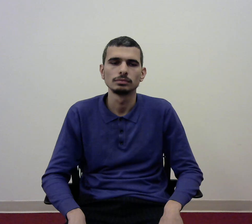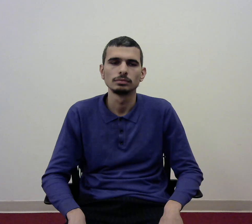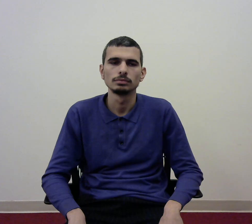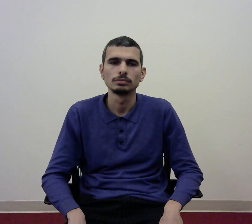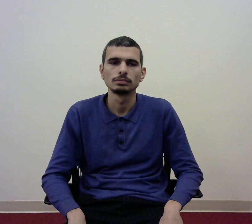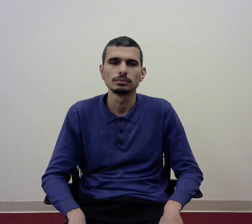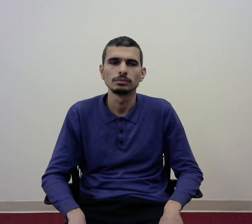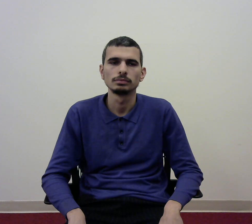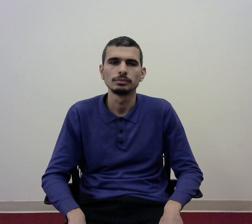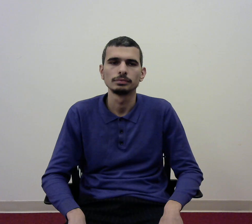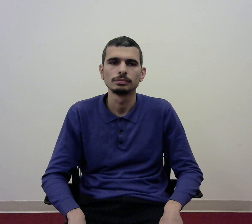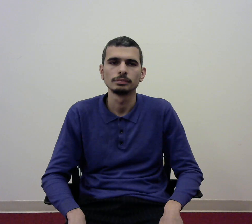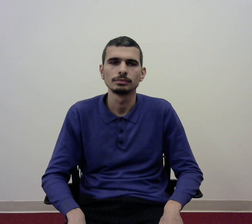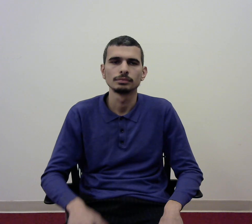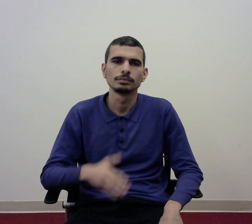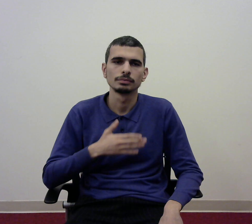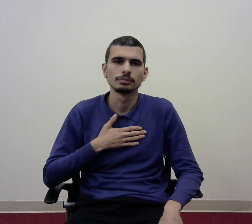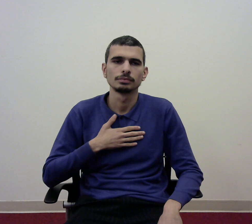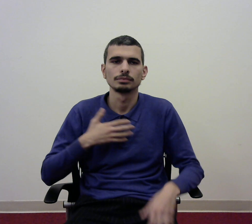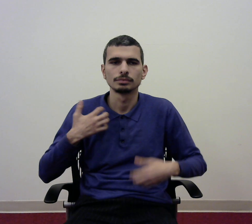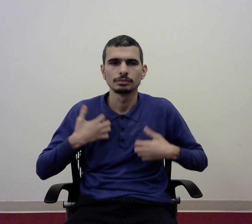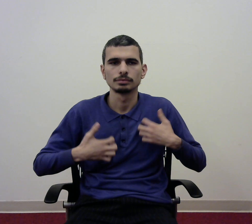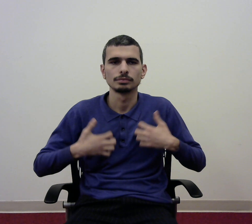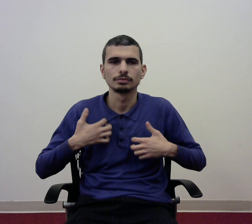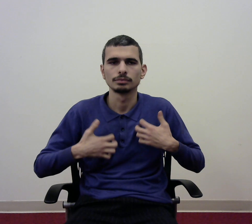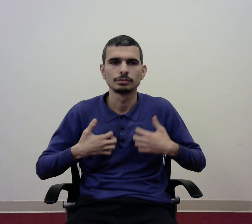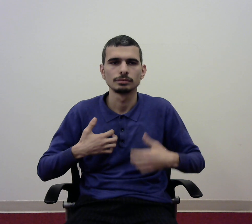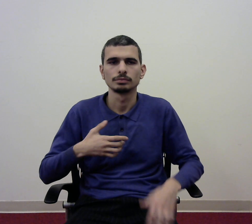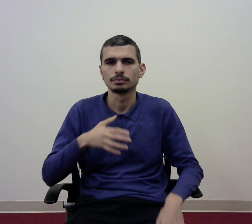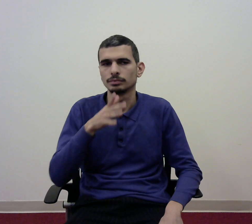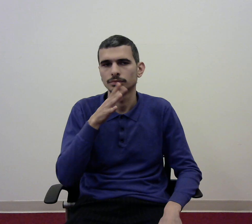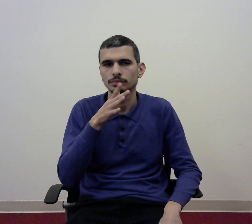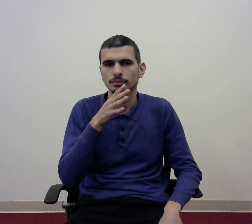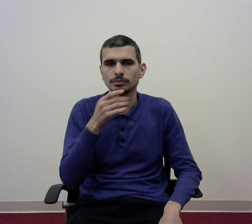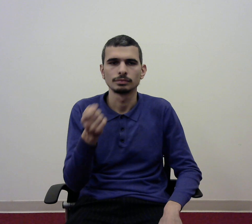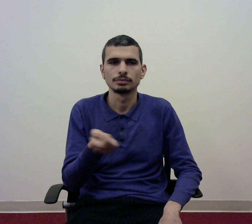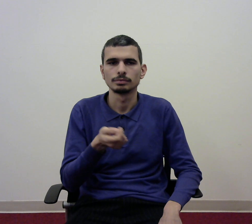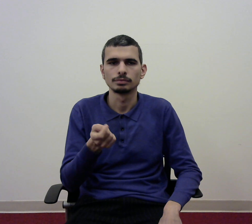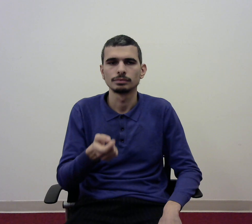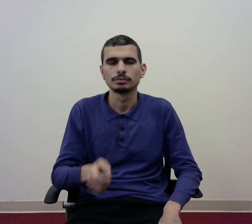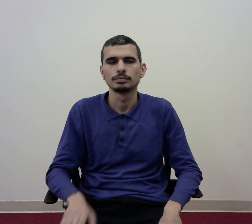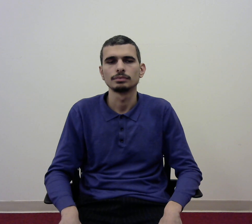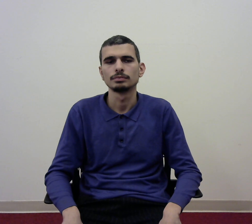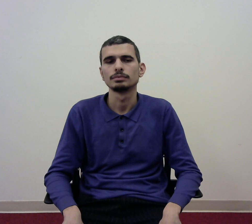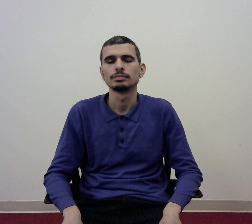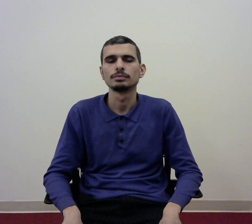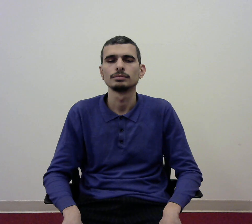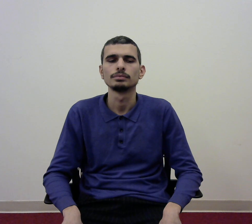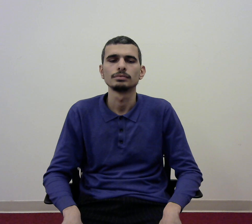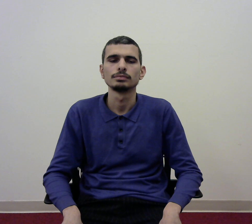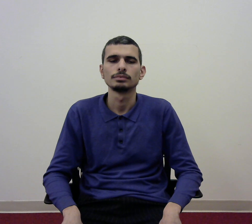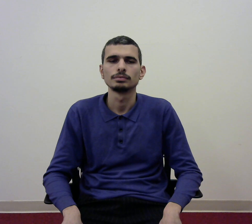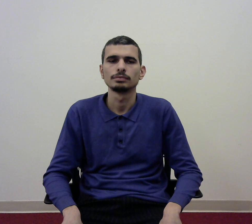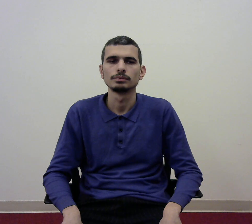Mən tələsirəm, vaxtım azdır